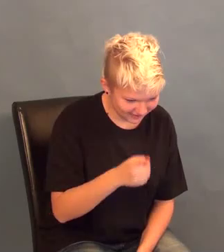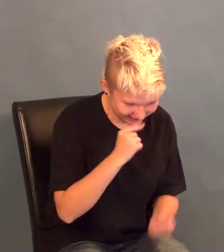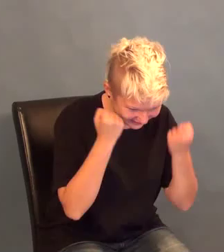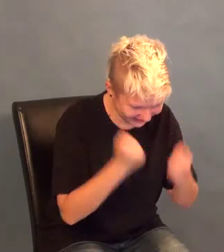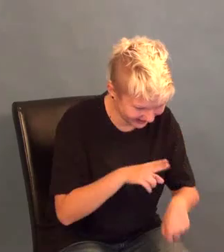Widzę, że jest ciężko.